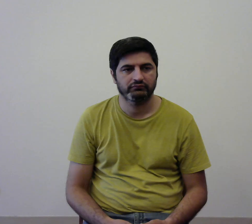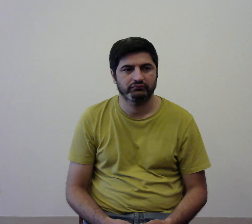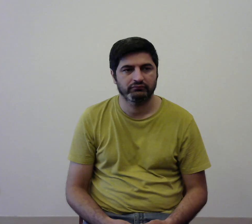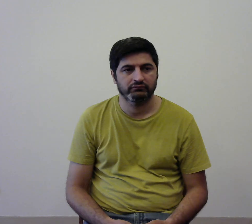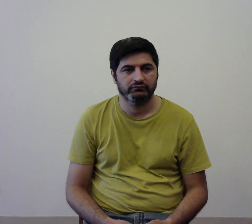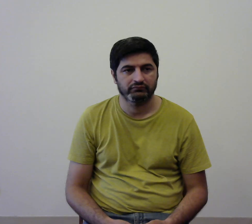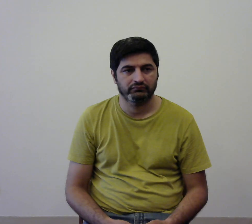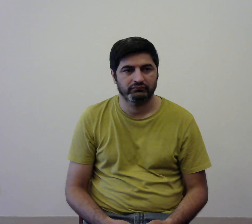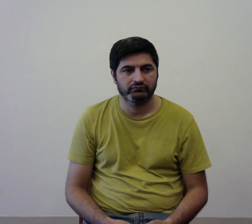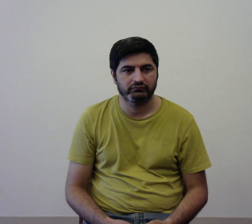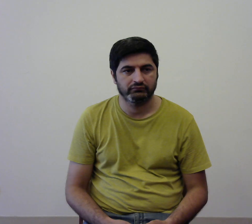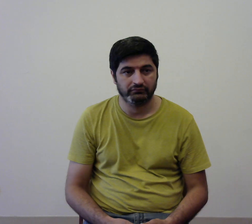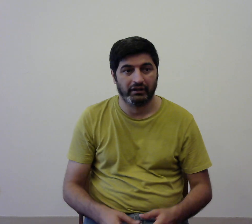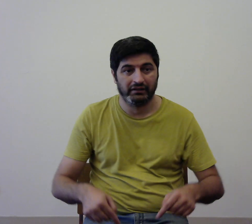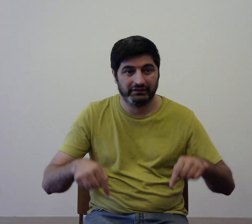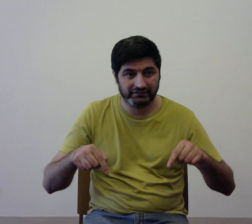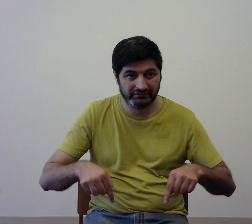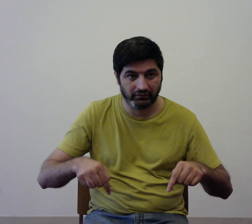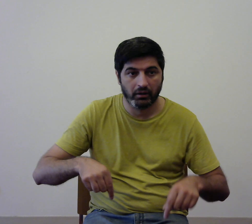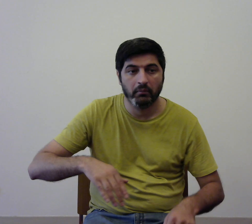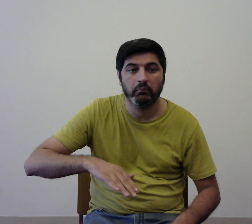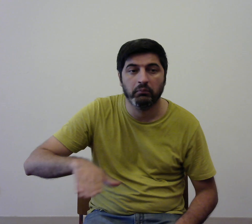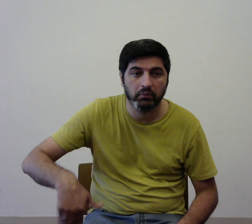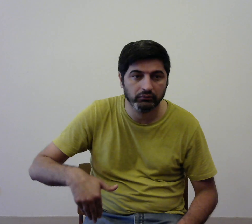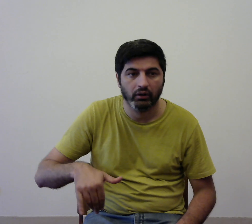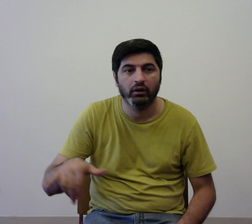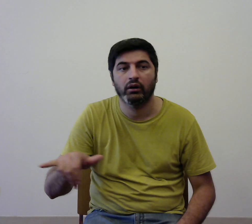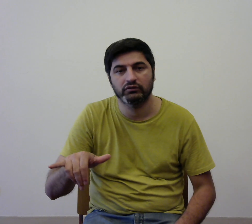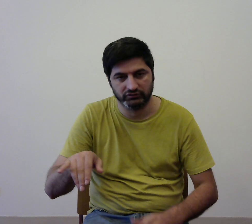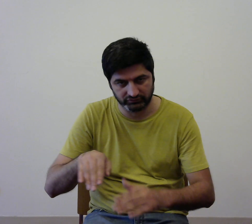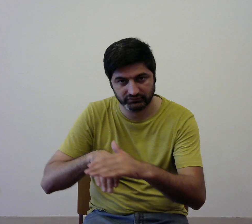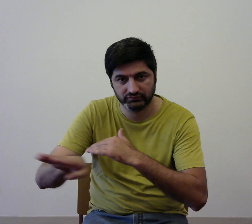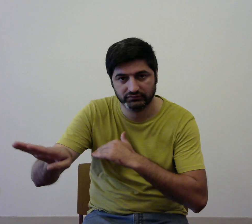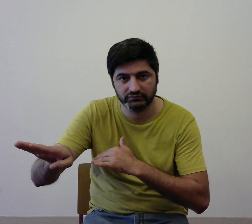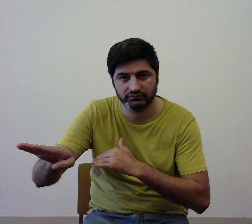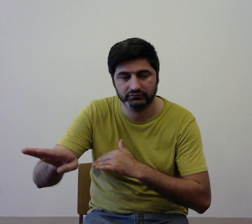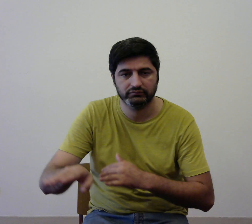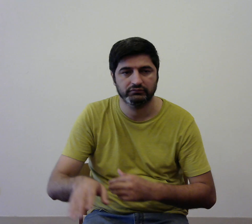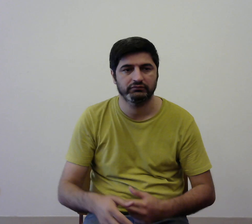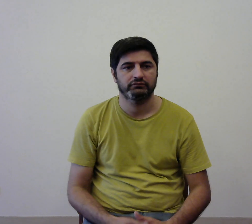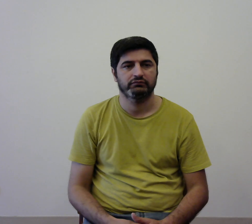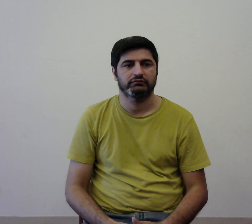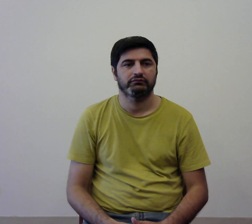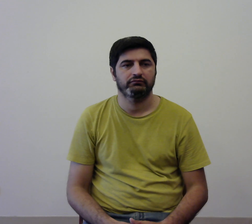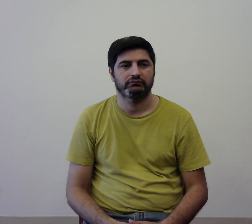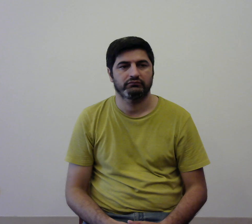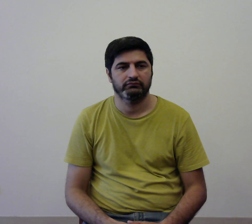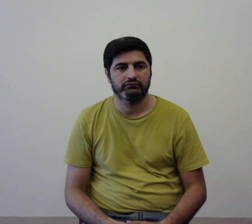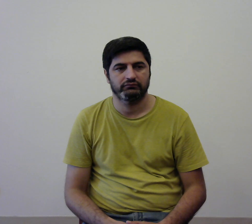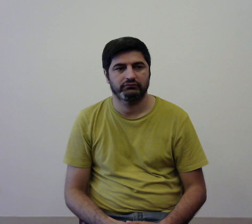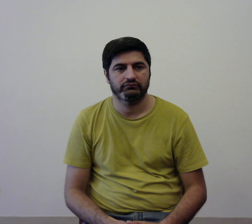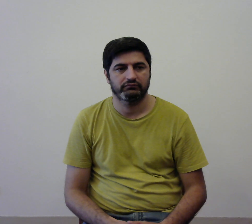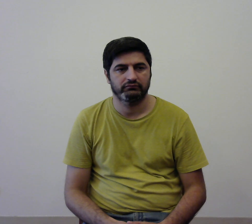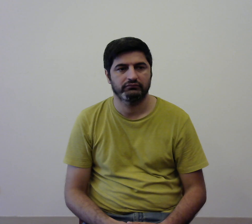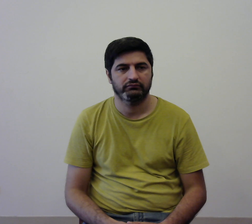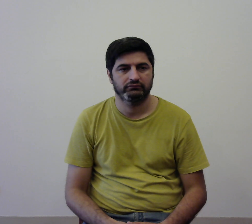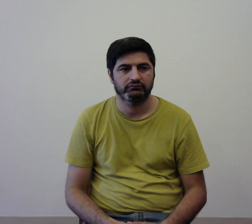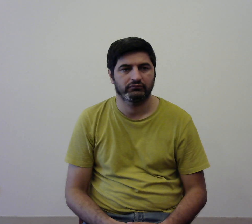Burdan sonra hara getməliyəm?